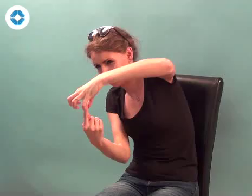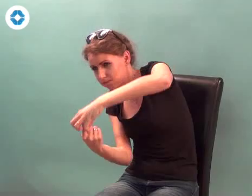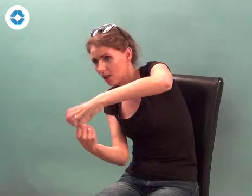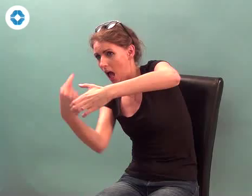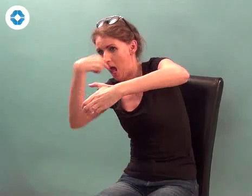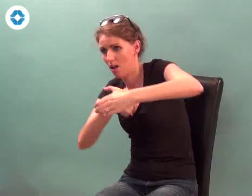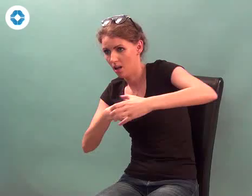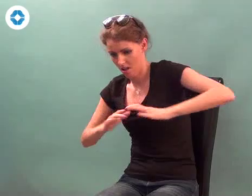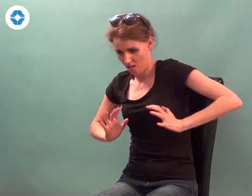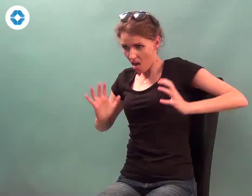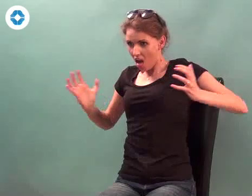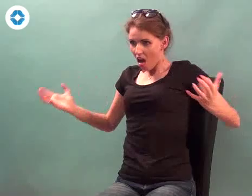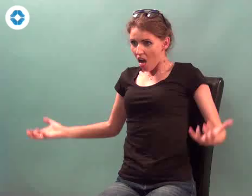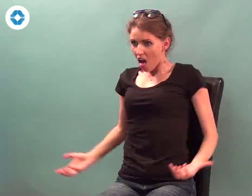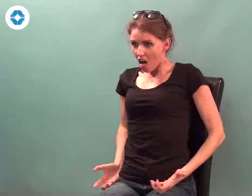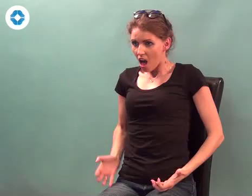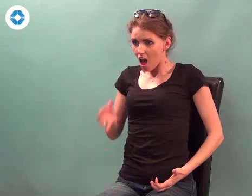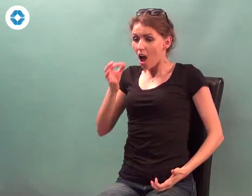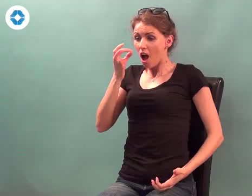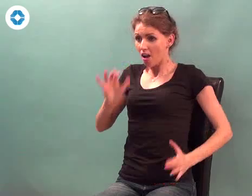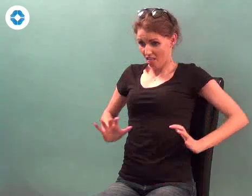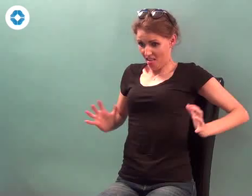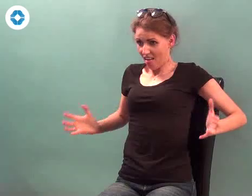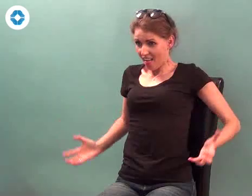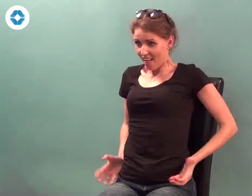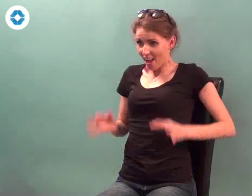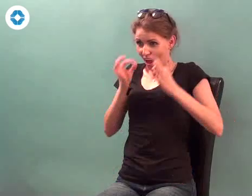Kot połyka kulę i ma teraz wielki, okrągły brzuch.